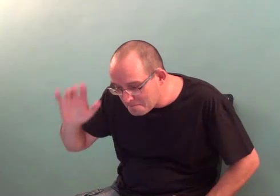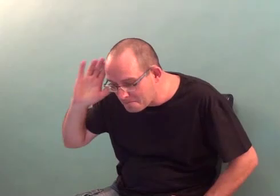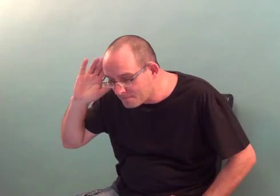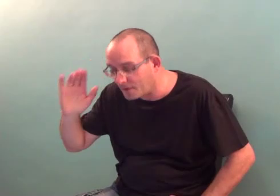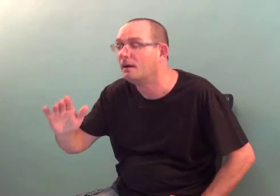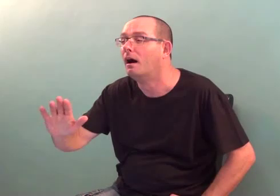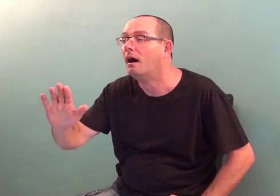Słucham.